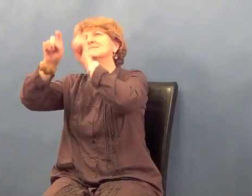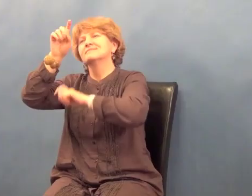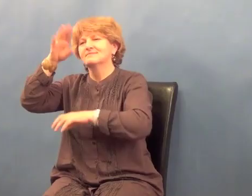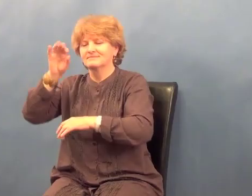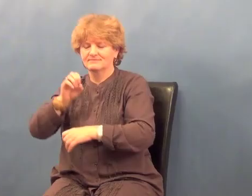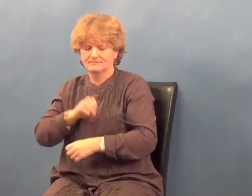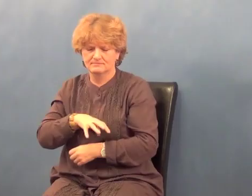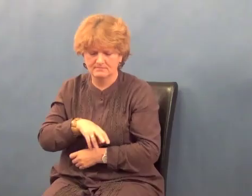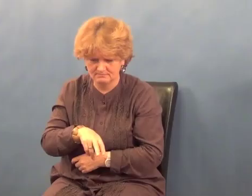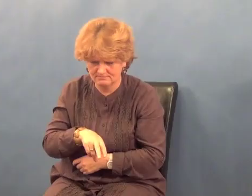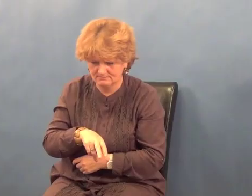Zaczyna wrzucać owoce do kosza i widzi, że jest coś nie tak.